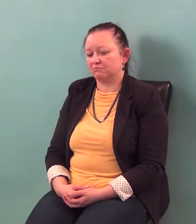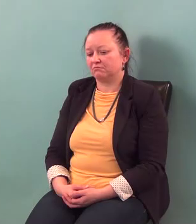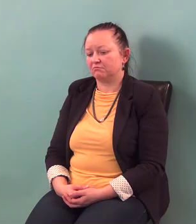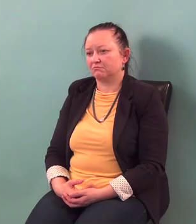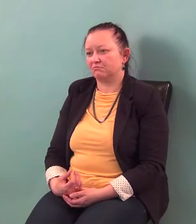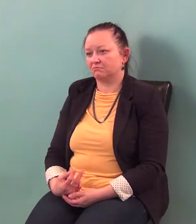Tak, tak, tak.